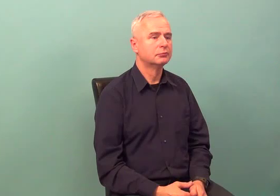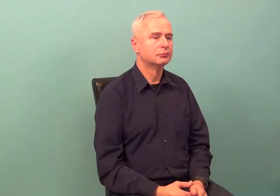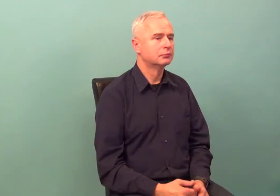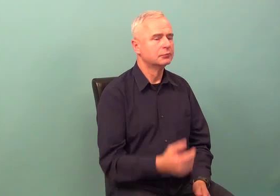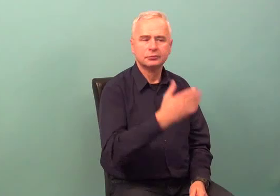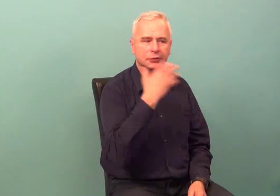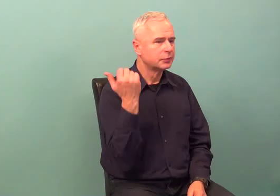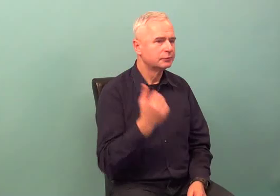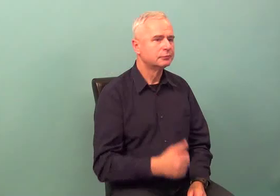Nie ma.